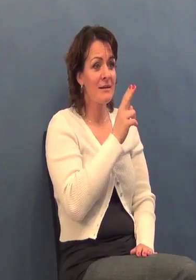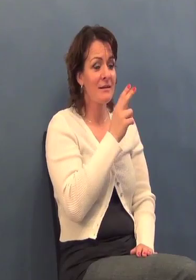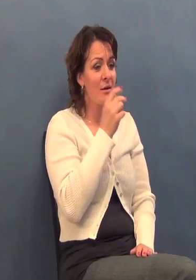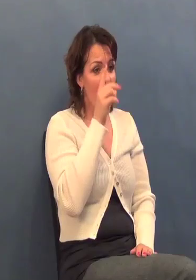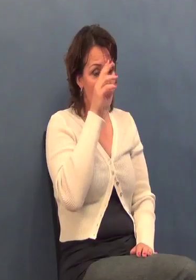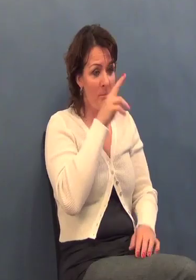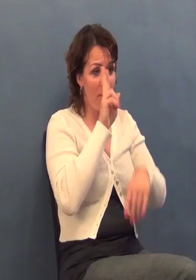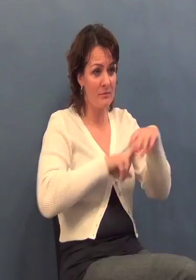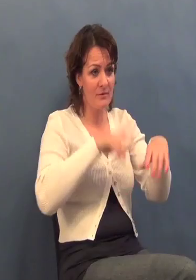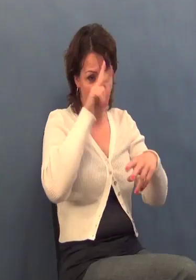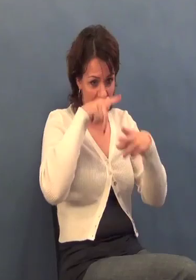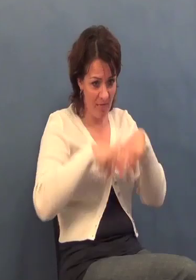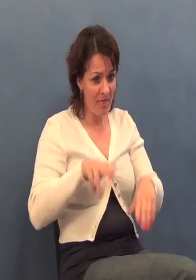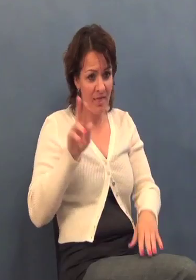Policjant nabiera się i patrzy w tamtym kierunku.